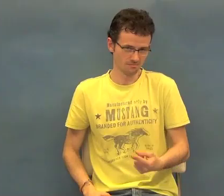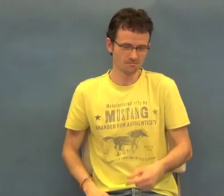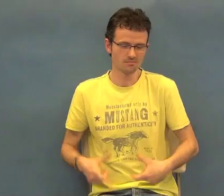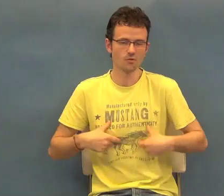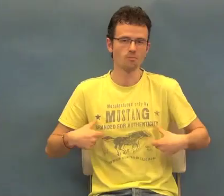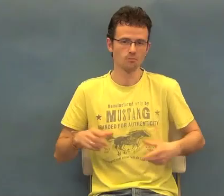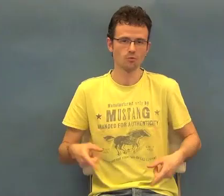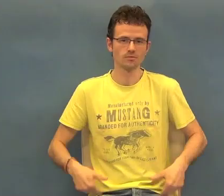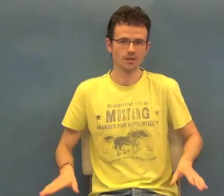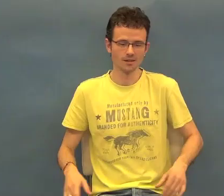Strój kąpielowy należy zdjąć.